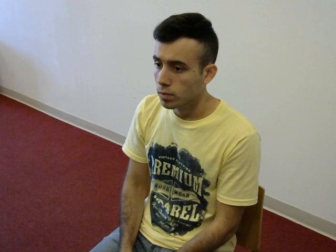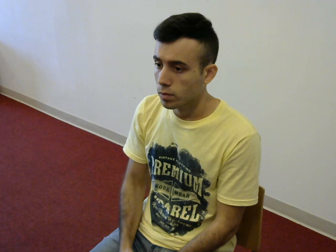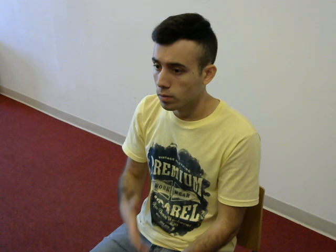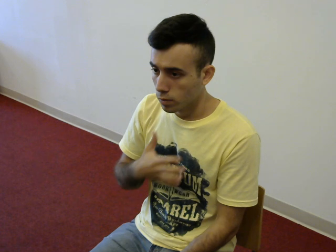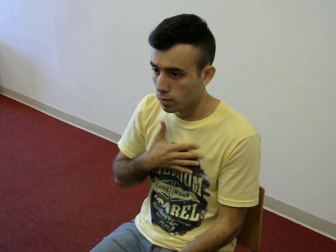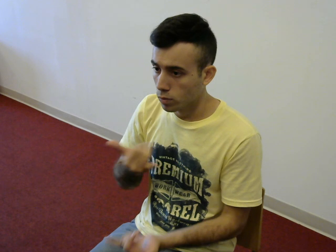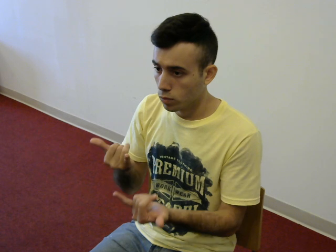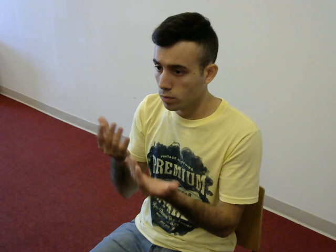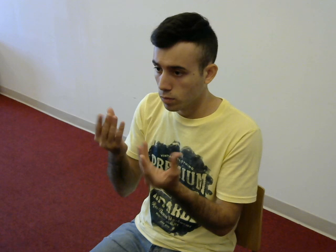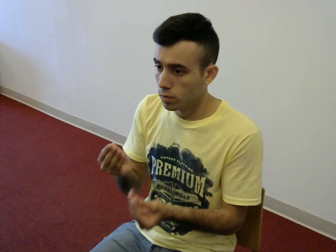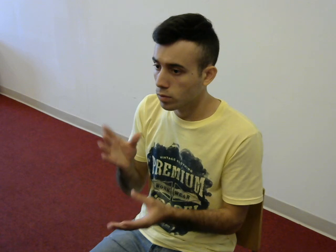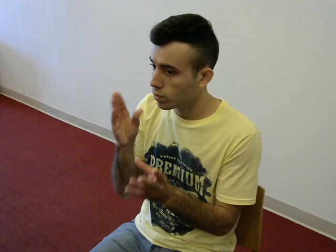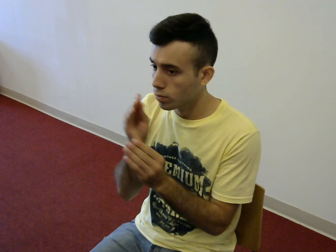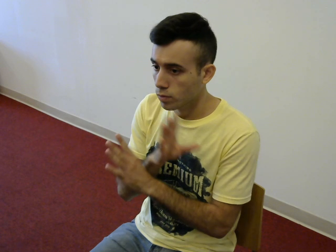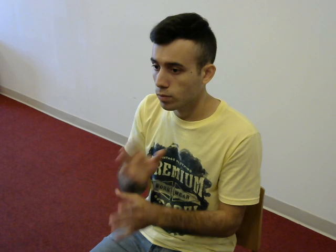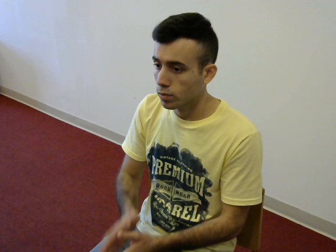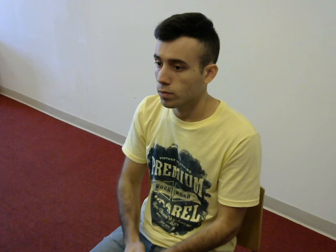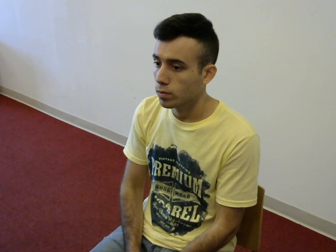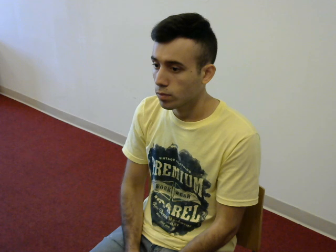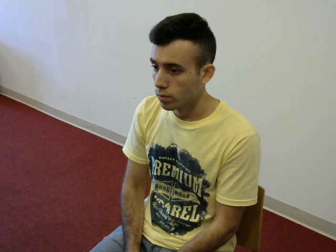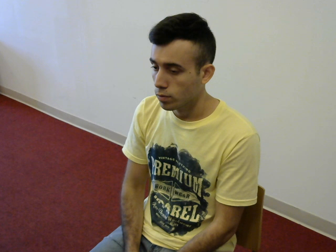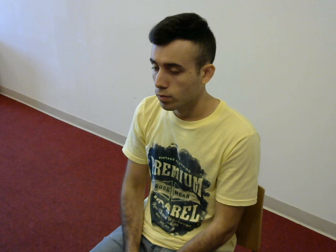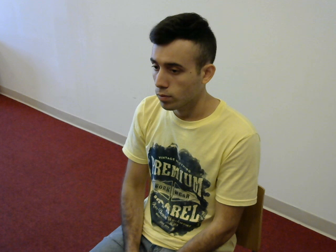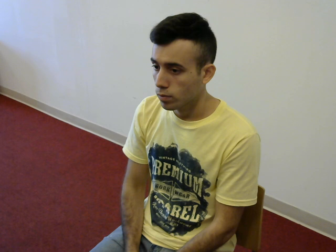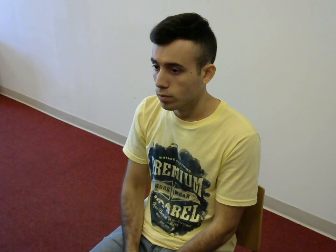Məndə bu gün alınmır